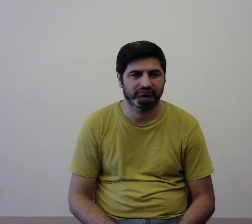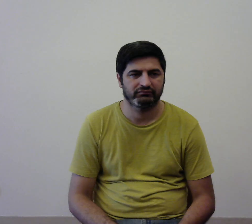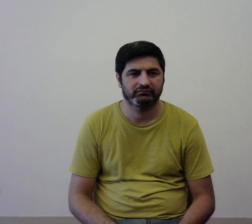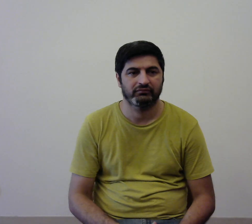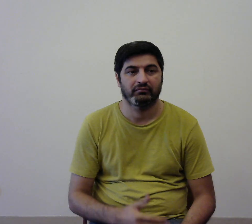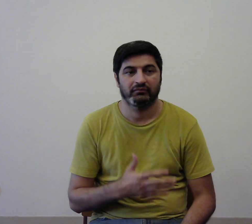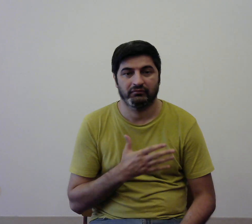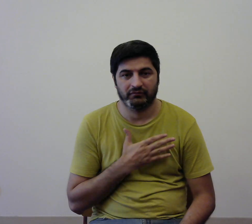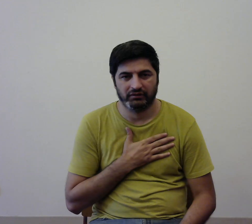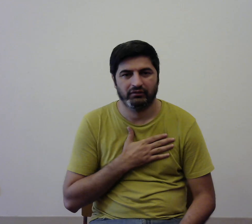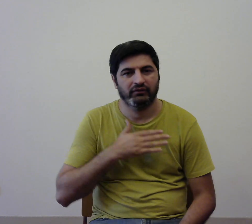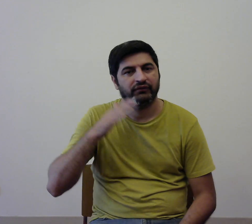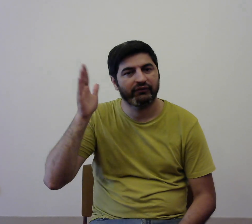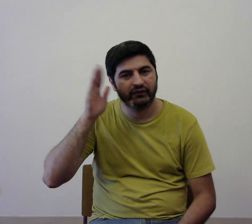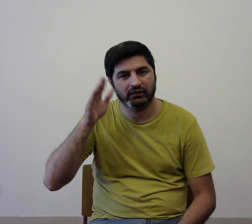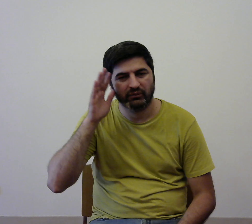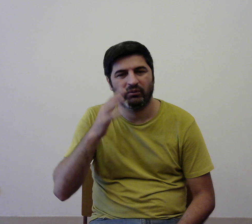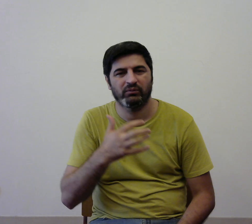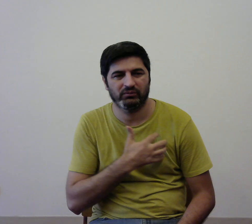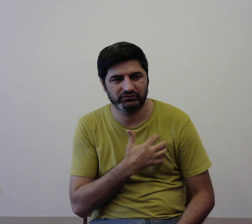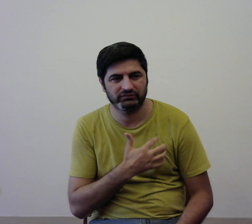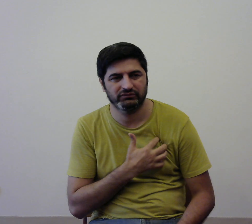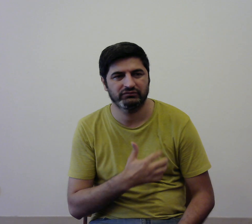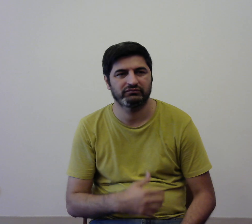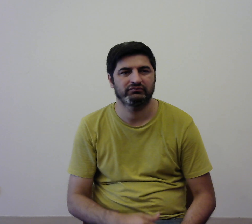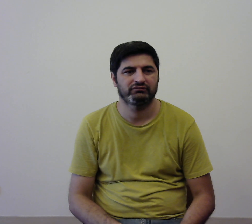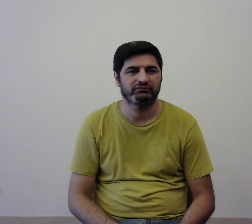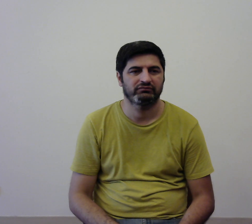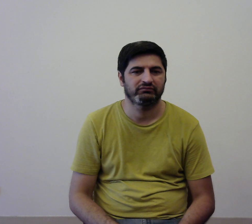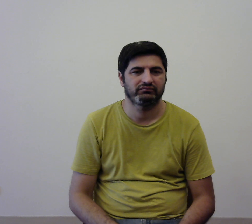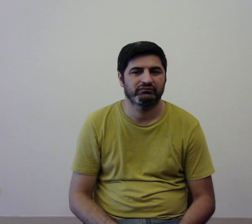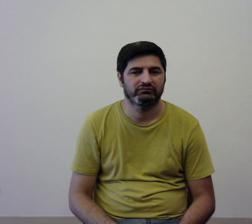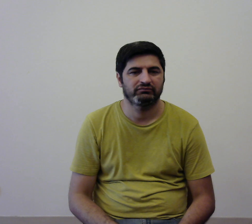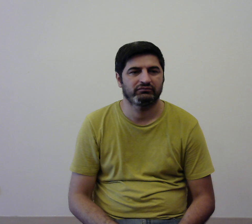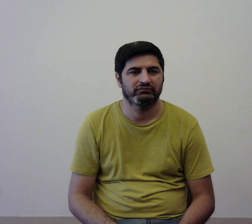Mən su istəyirəm